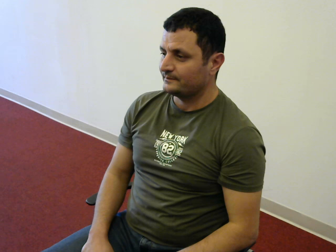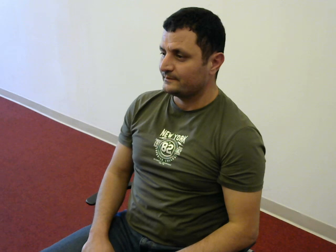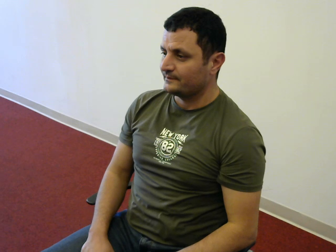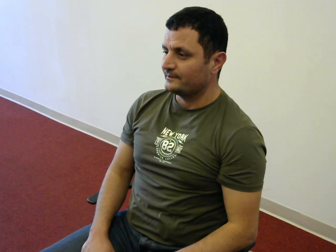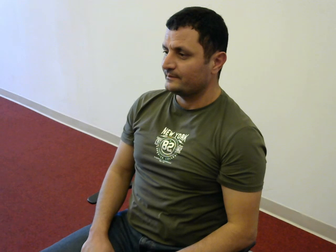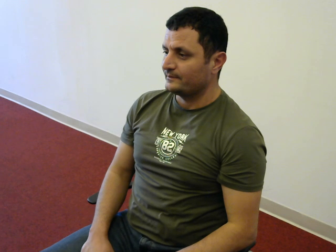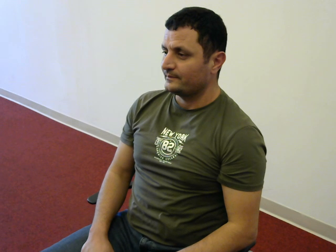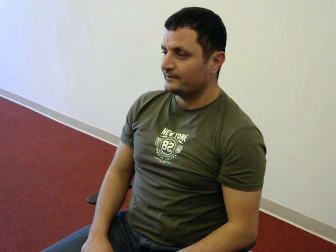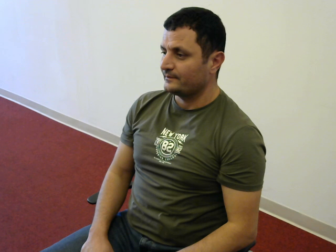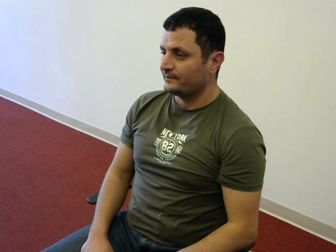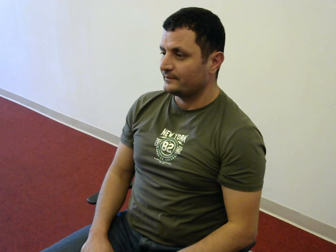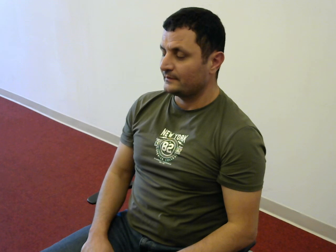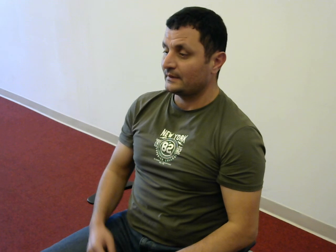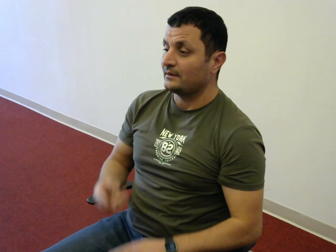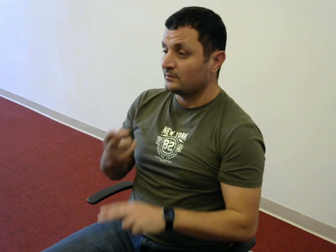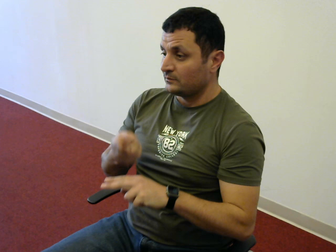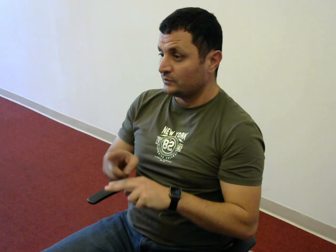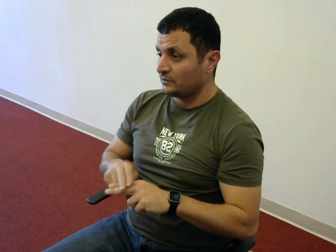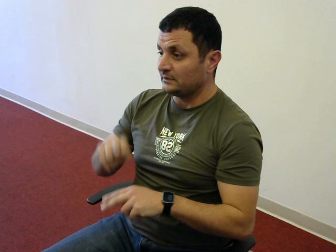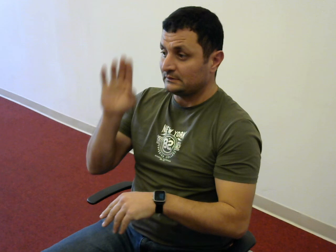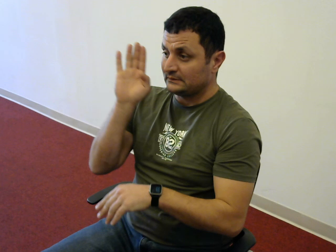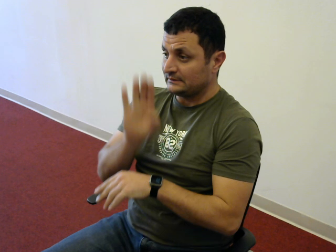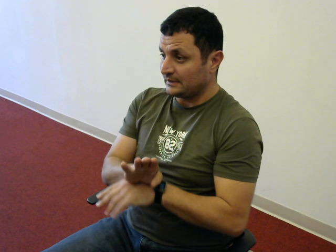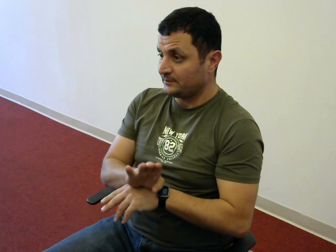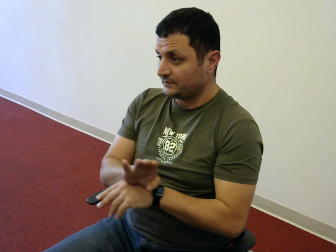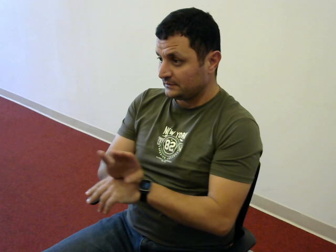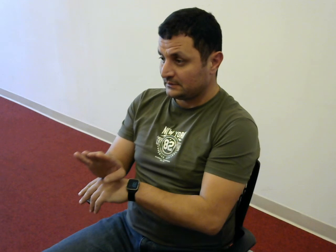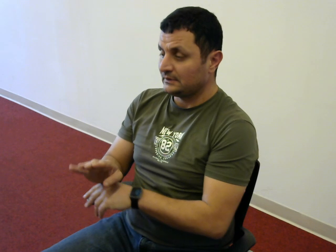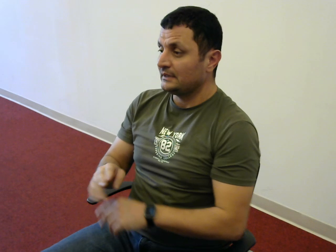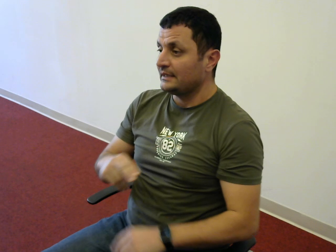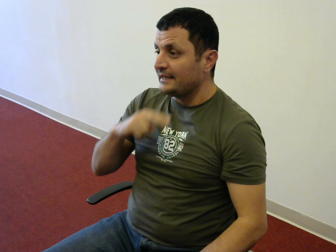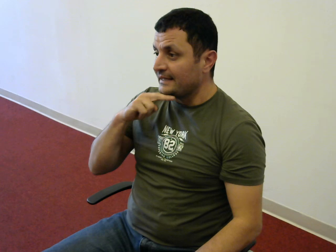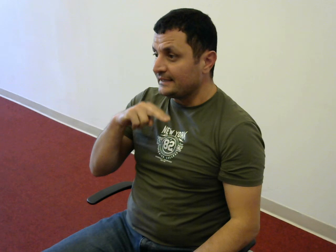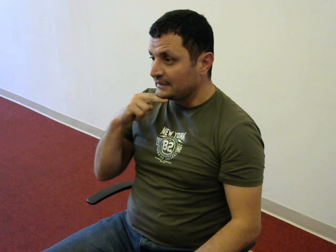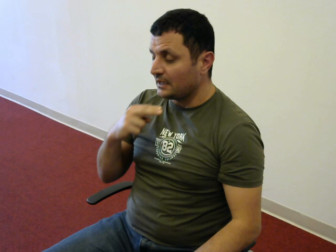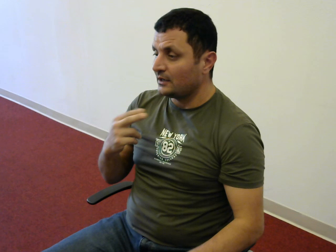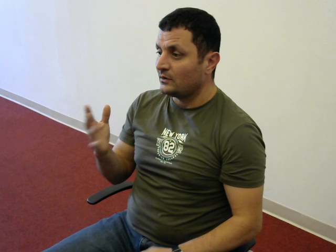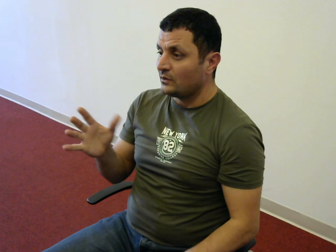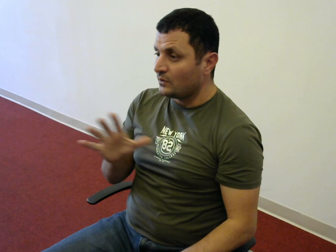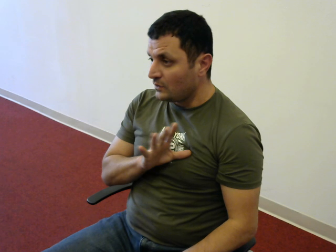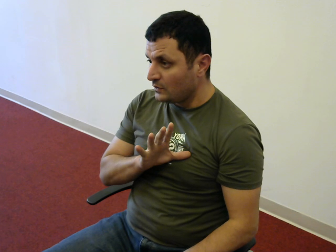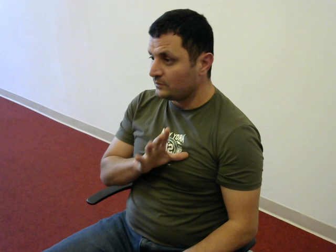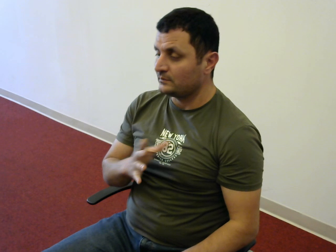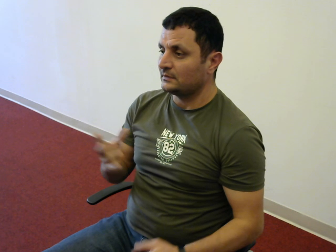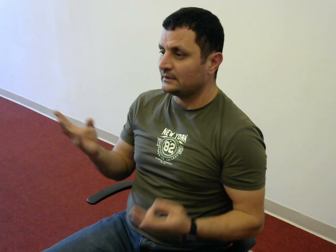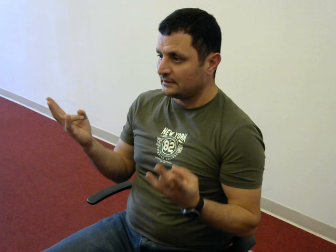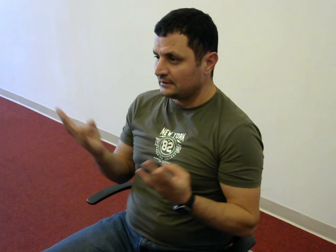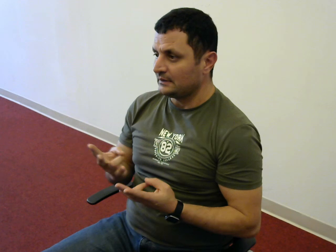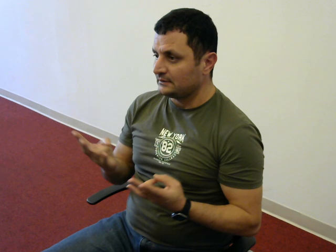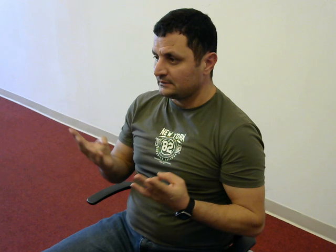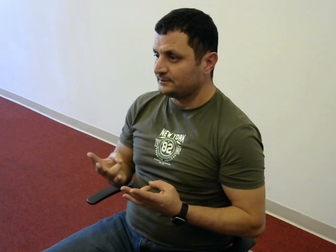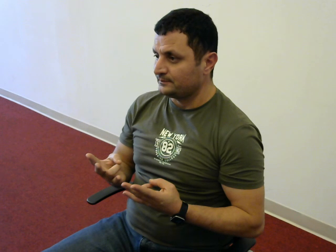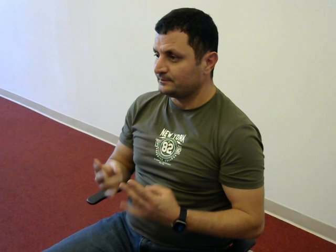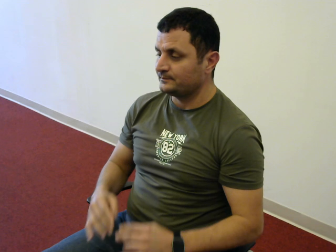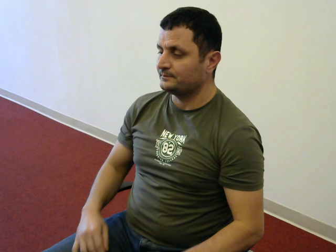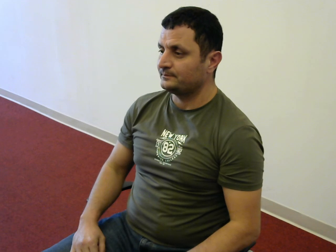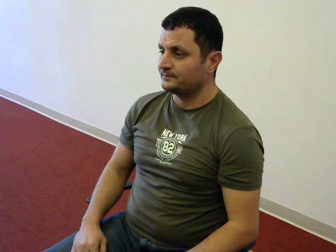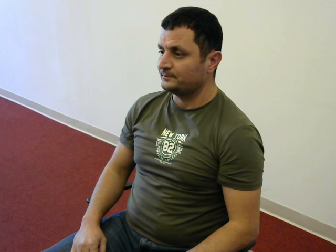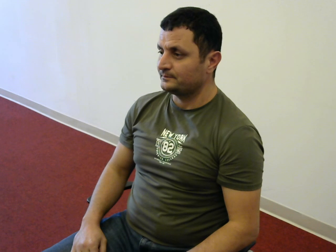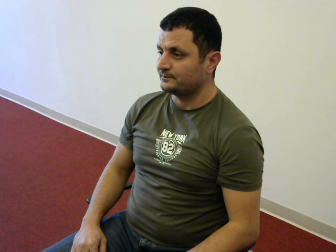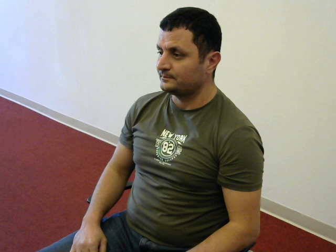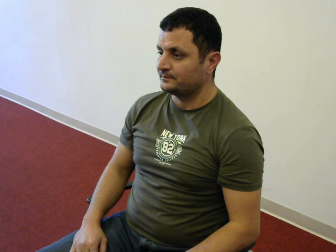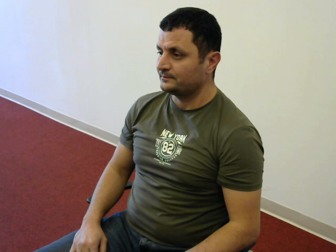Bu tapşırıqlarda diqqətli olmaq lazımdır